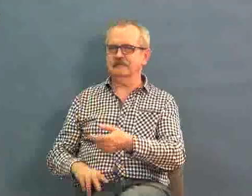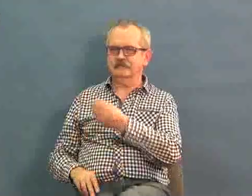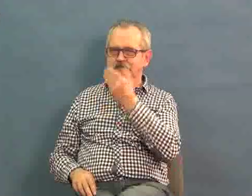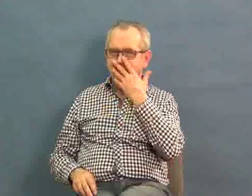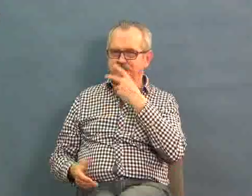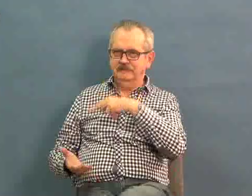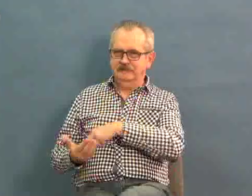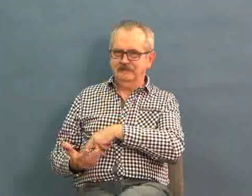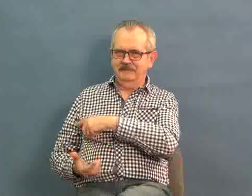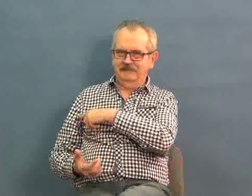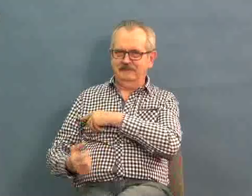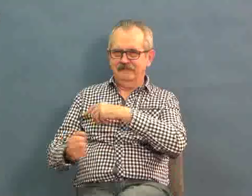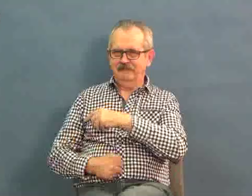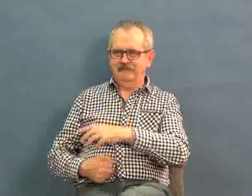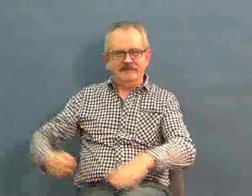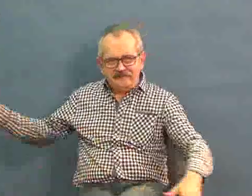Policjant stoi za nim, on bierze zamach i dotyka ręką do jego brzucha.